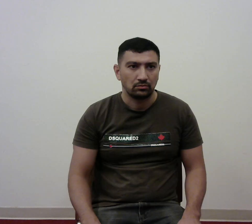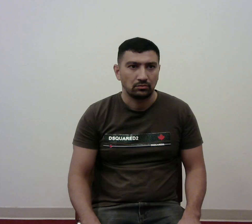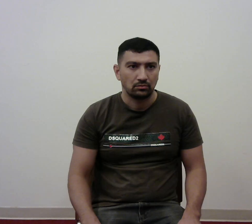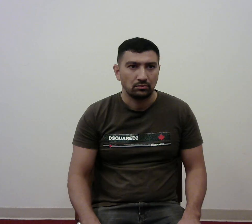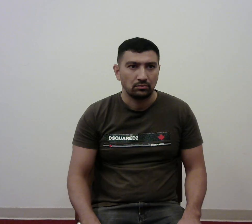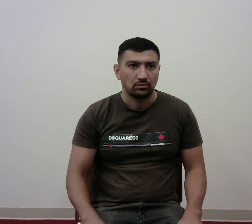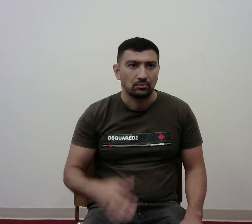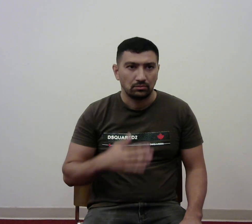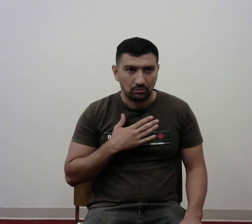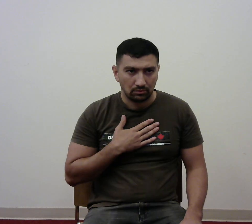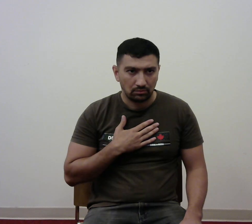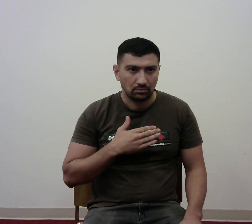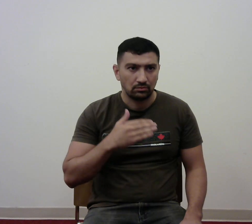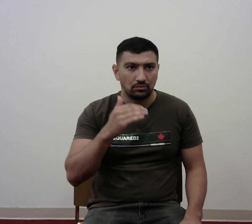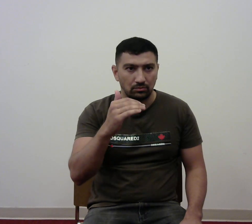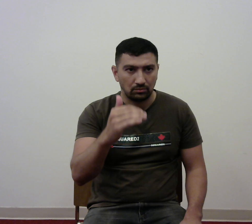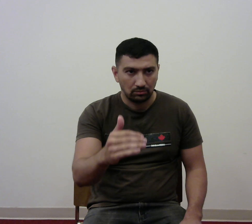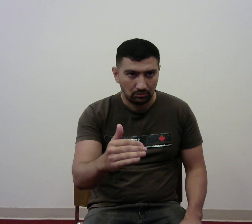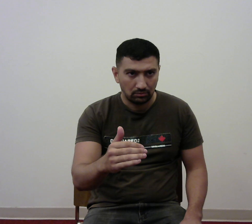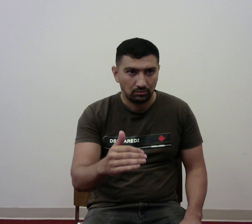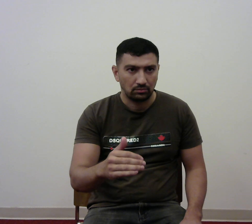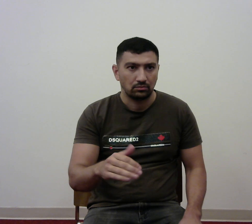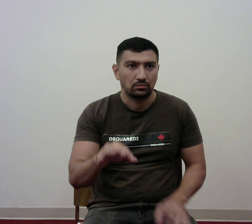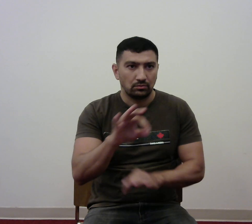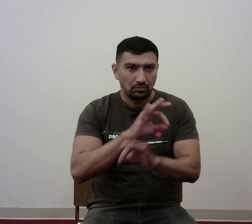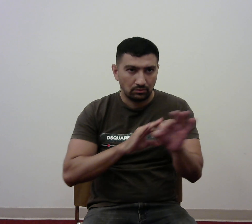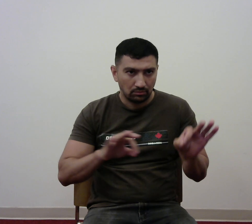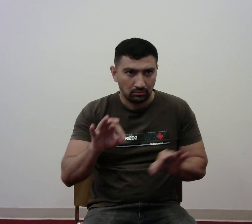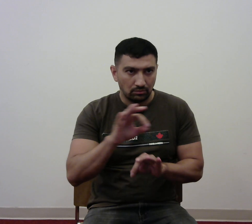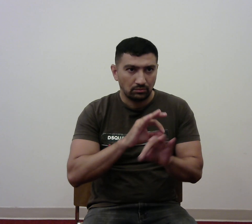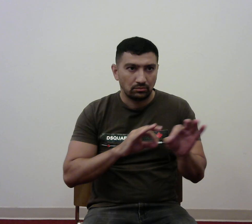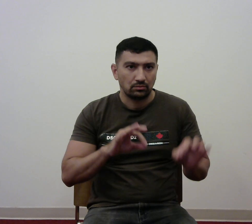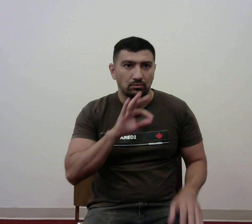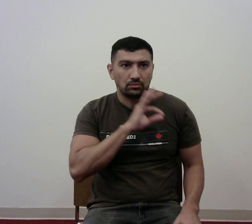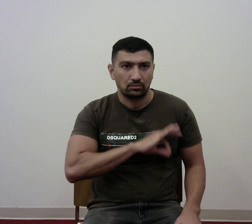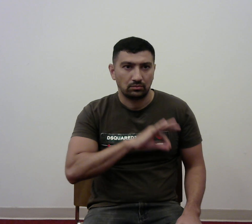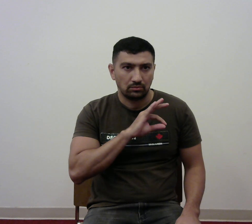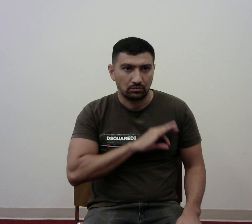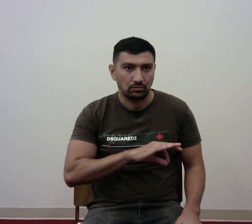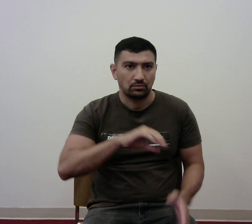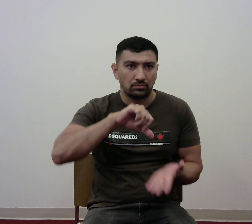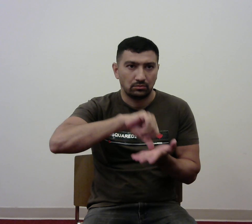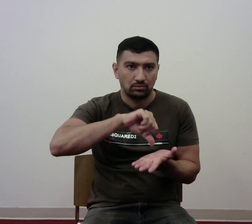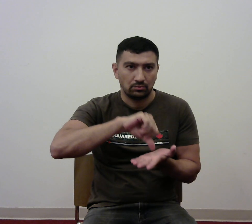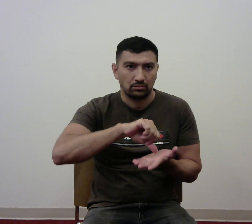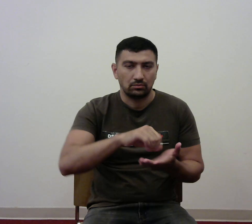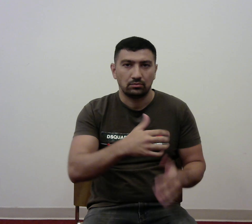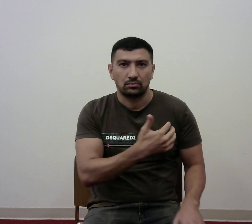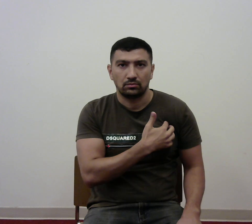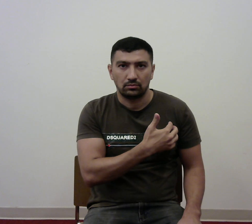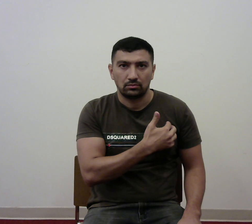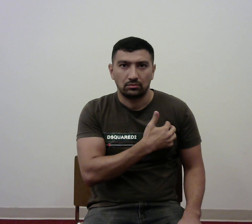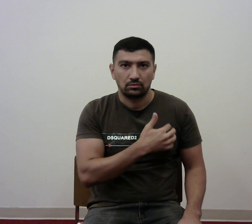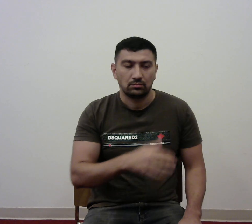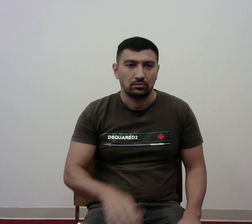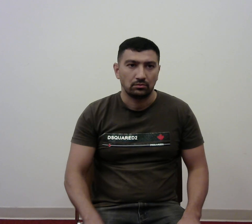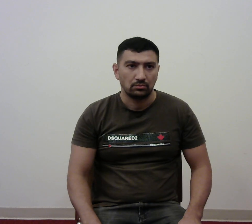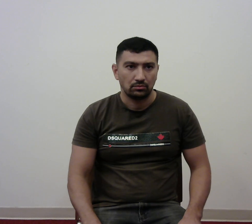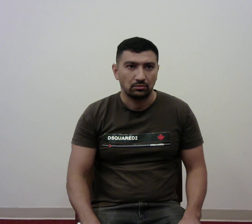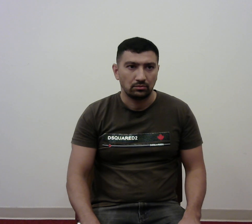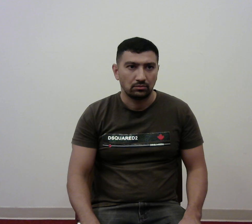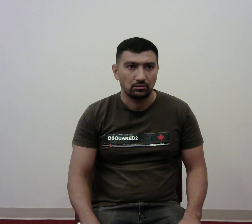Mən sizin layihədə iştirak etmək istərdim